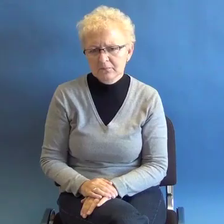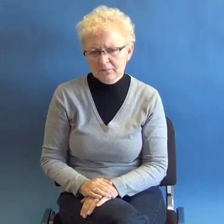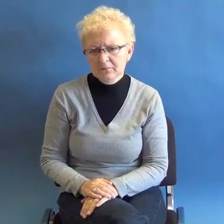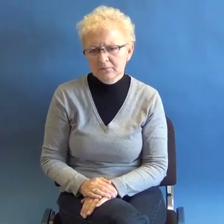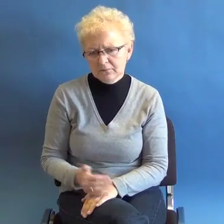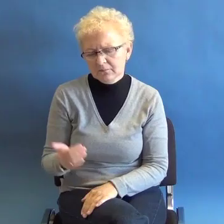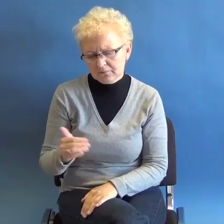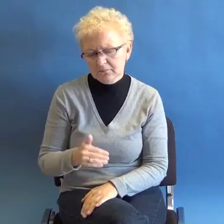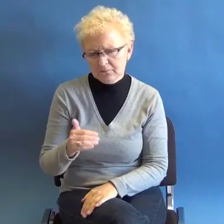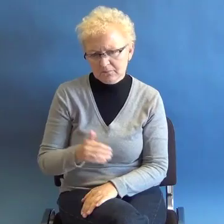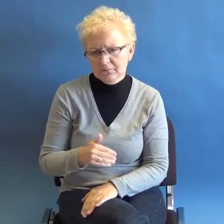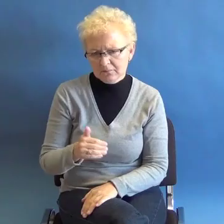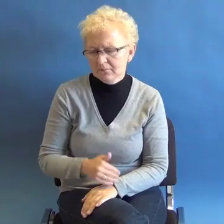Można.